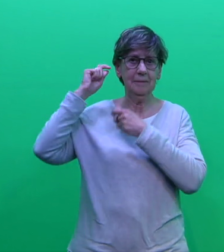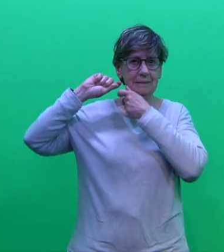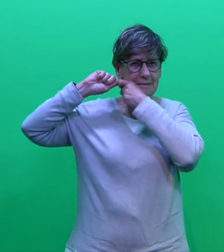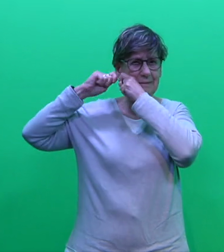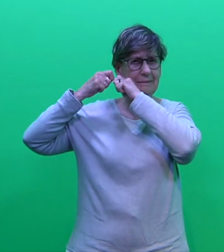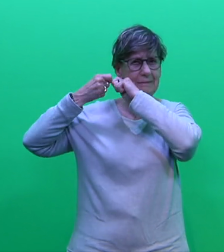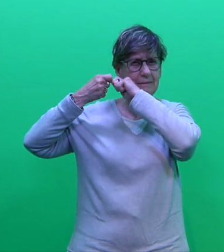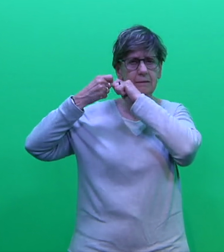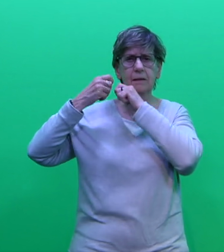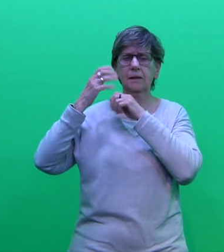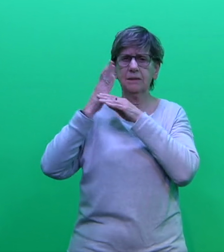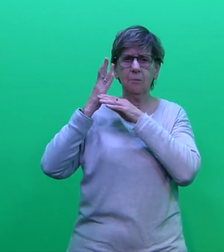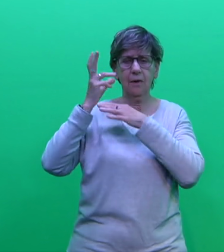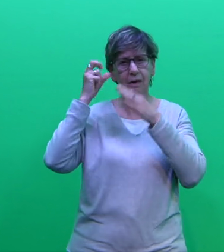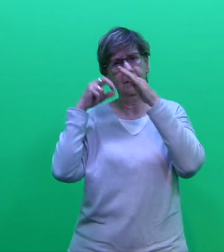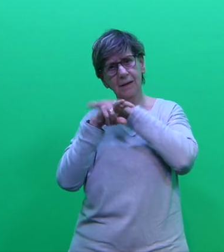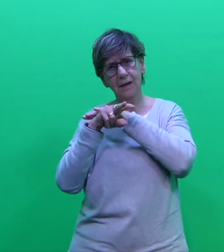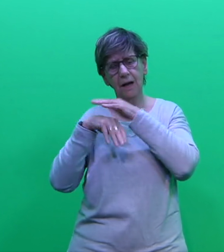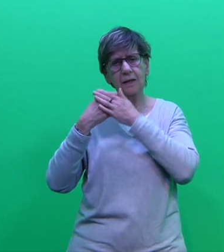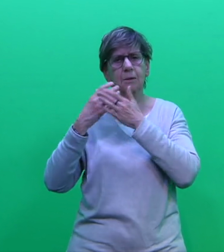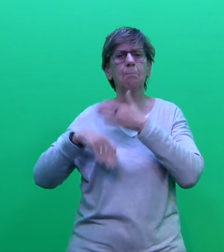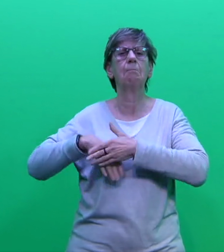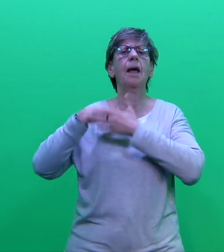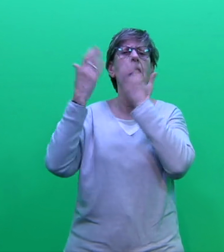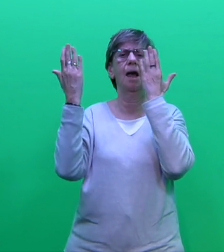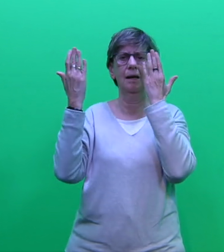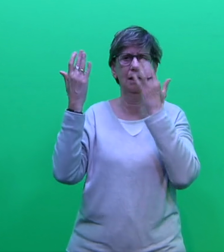El dolor a l'orella és molt intens i recargolant, sempre passa quan vaig a dormir fins la matinada.